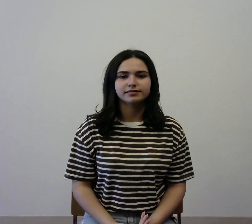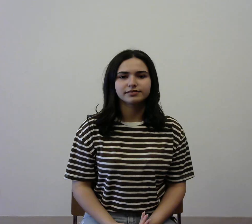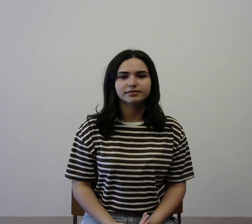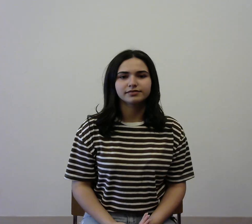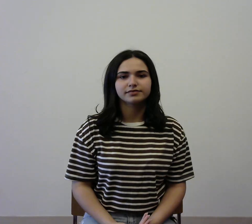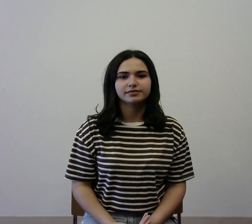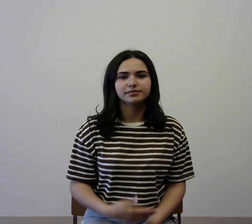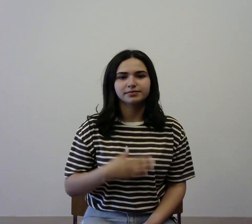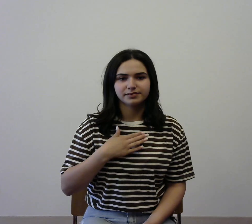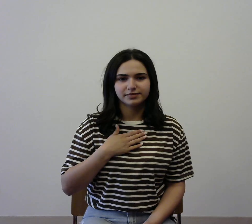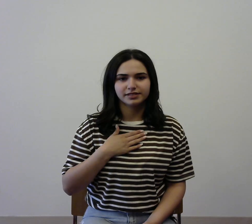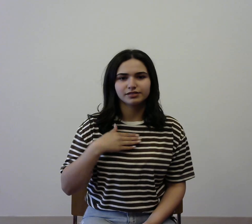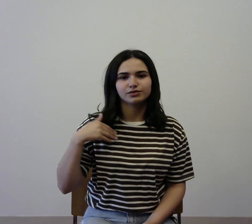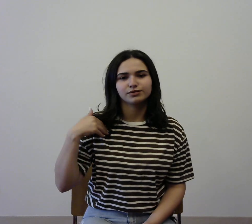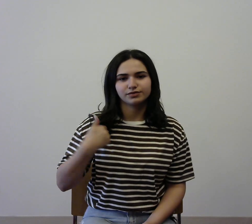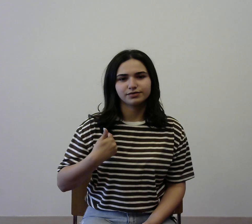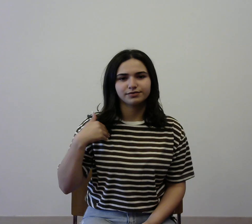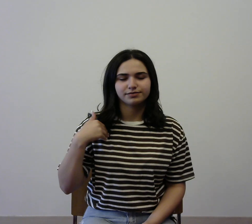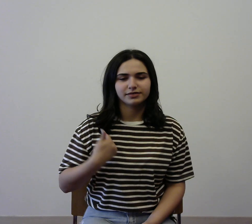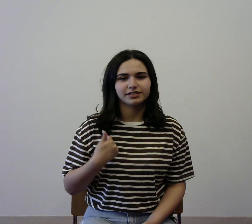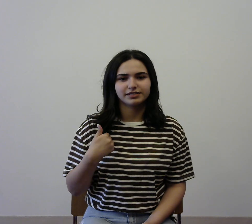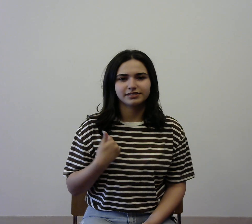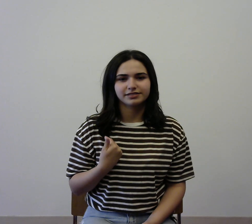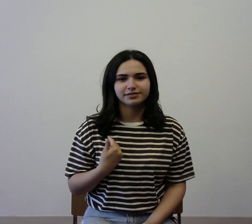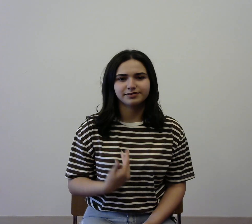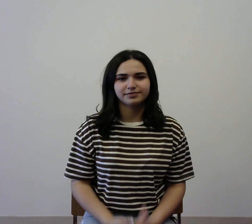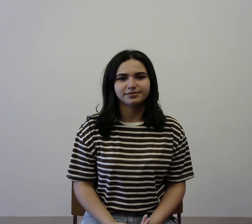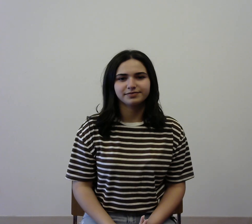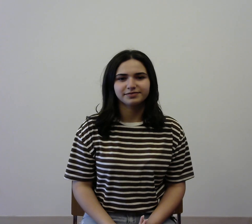Mən subayam